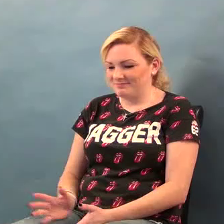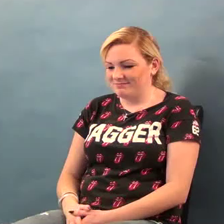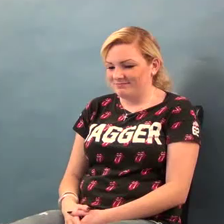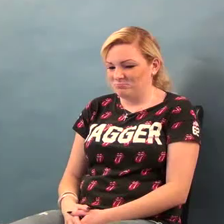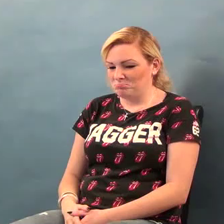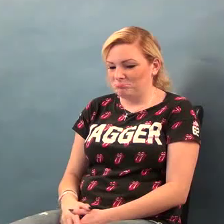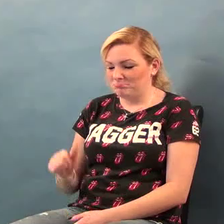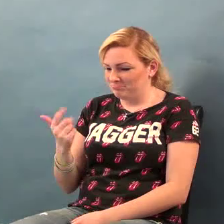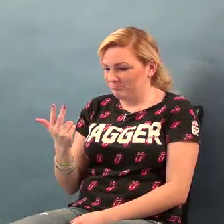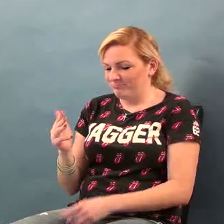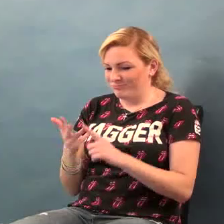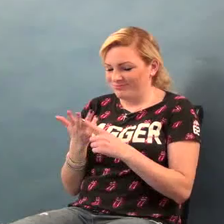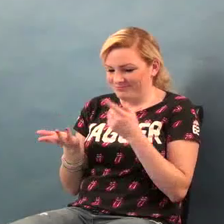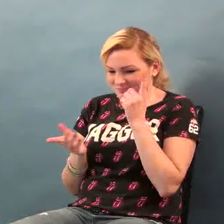Tylko o szóstej jestem wolna.